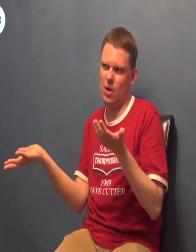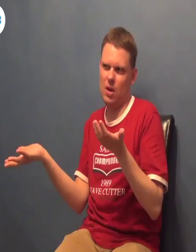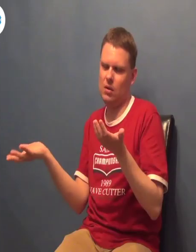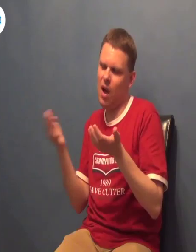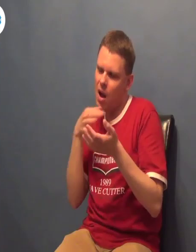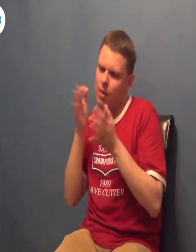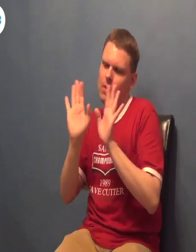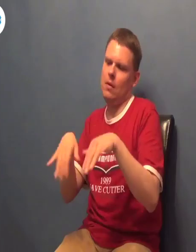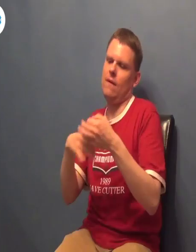Lepiej zostawić je na wolności.